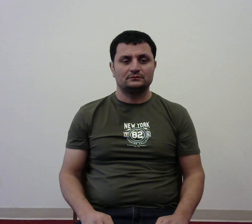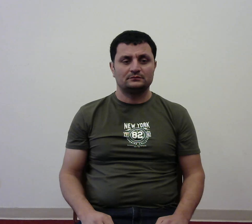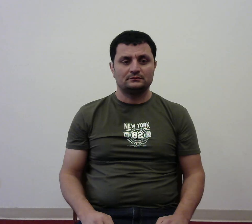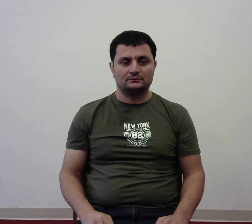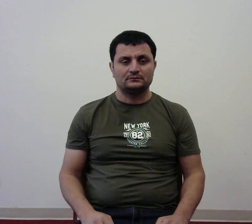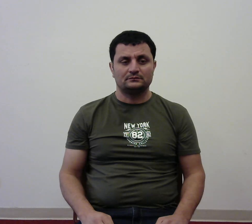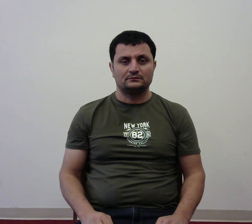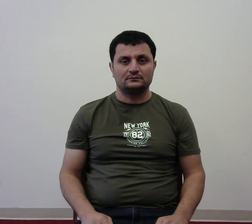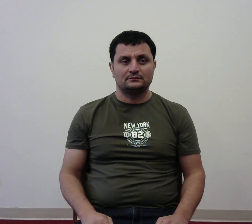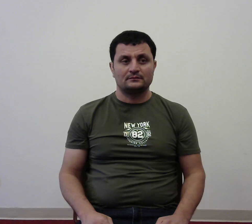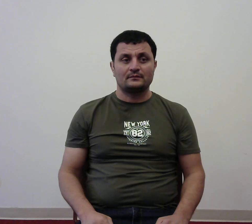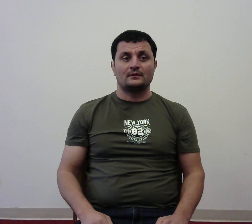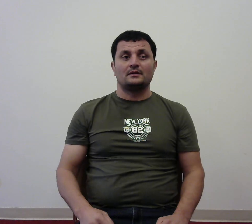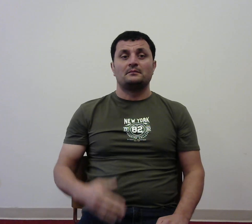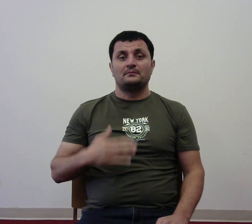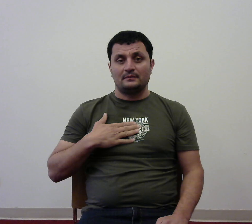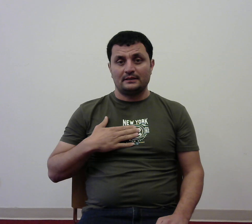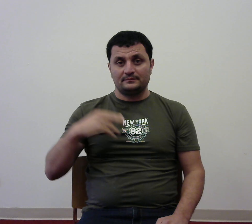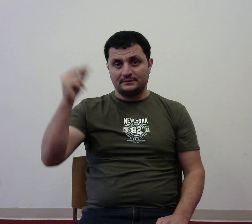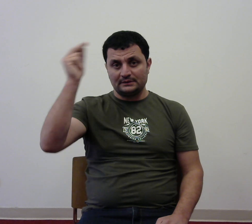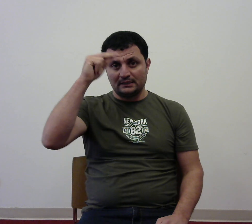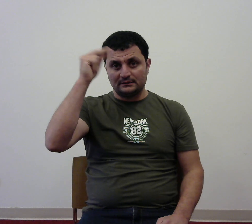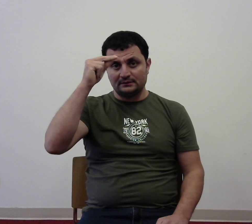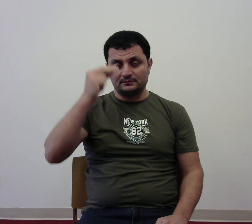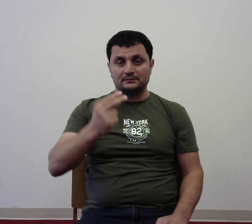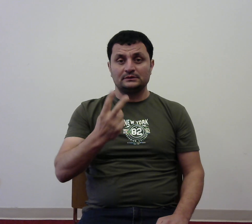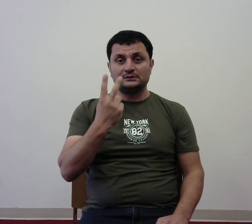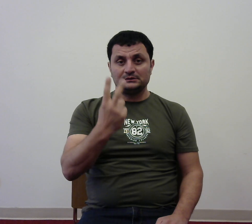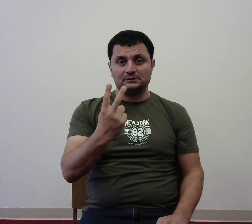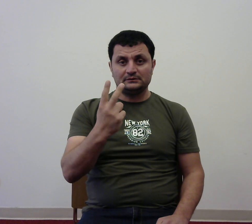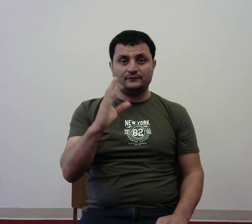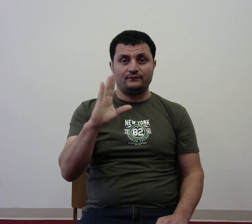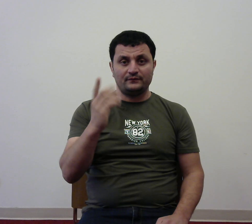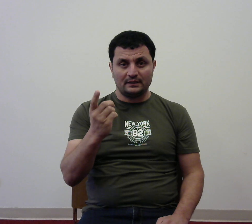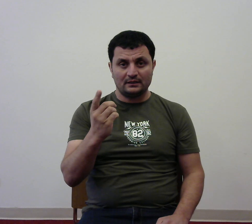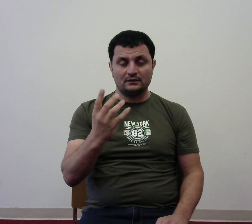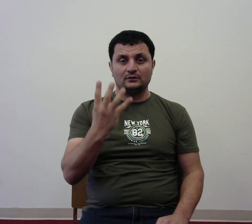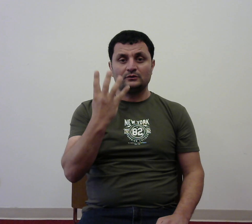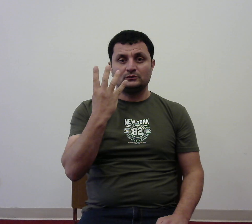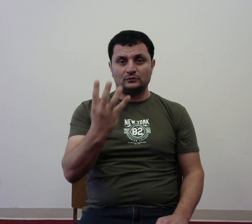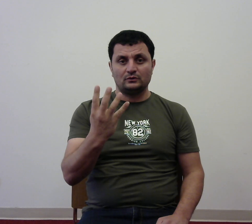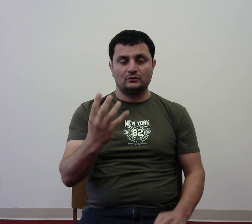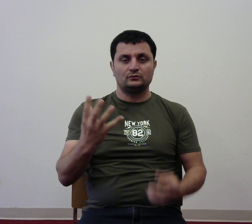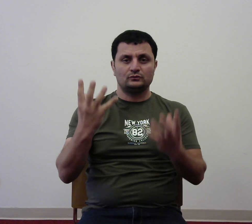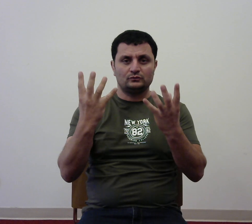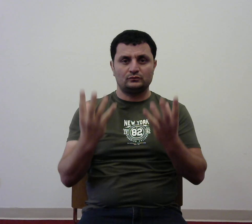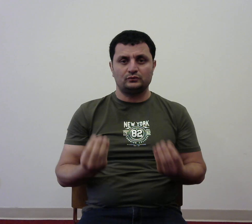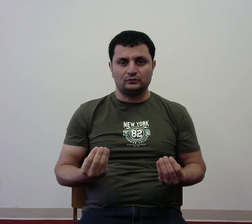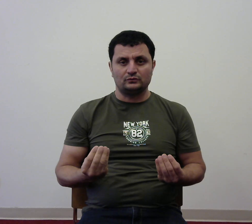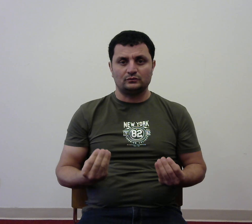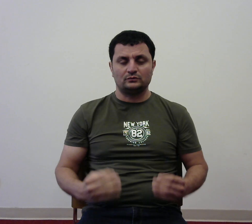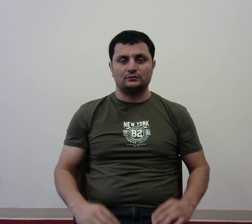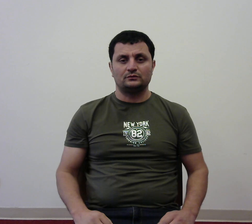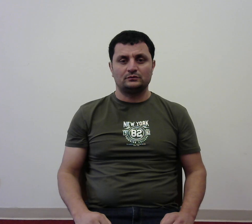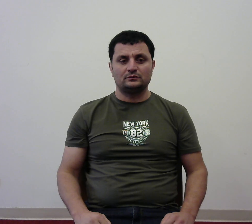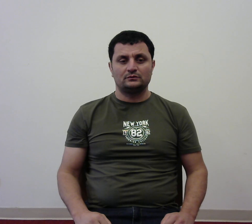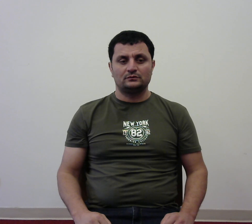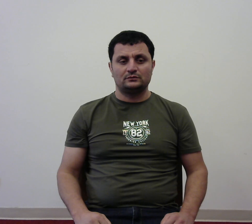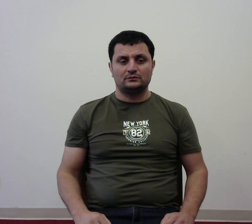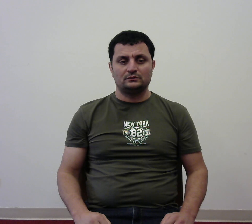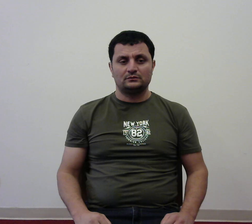Mənim dərslərim 2-ci və 4-cü günlərdir